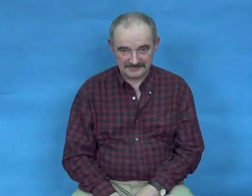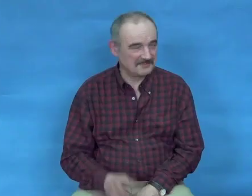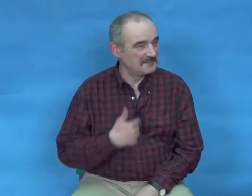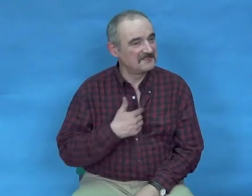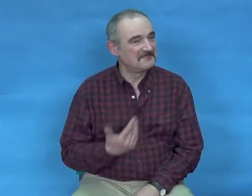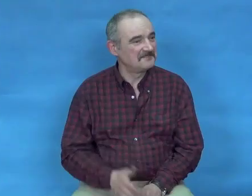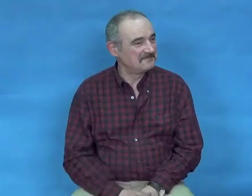Ja nie wiem.